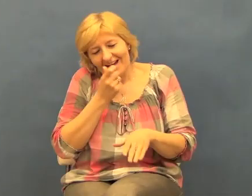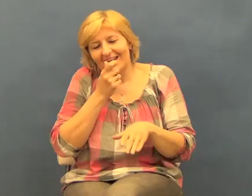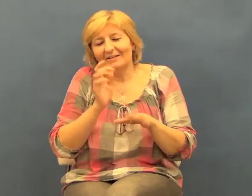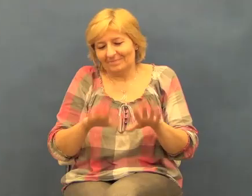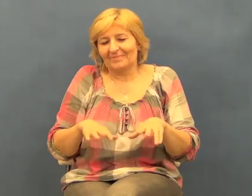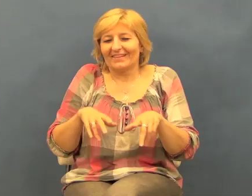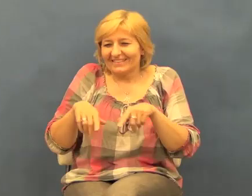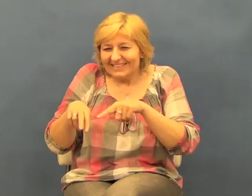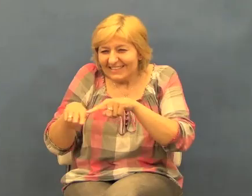Charlie Chaplin i mały chłopiec uciekali.